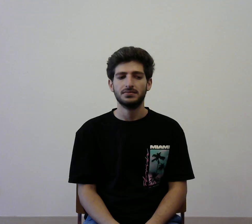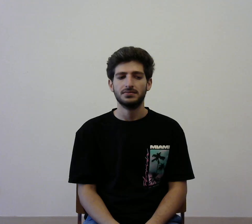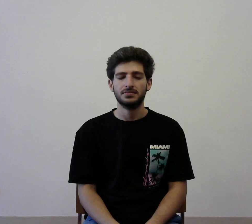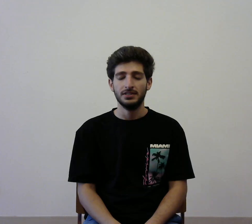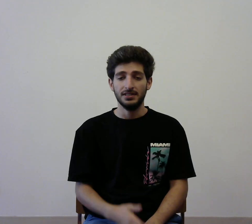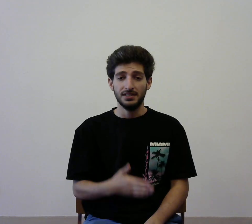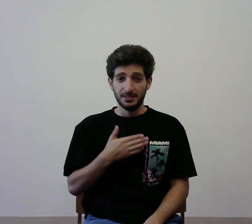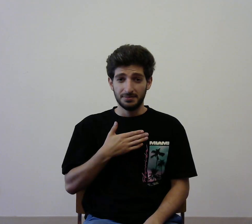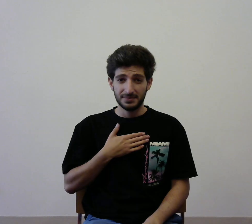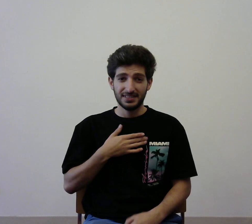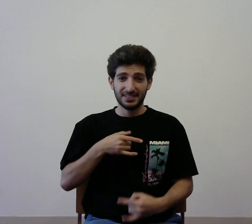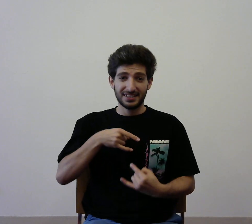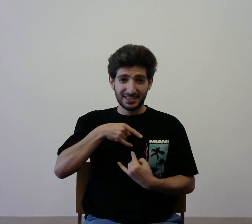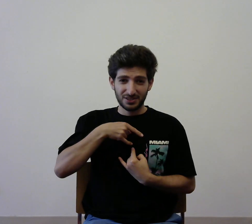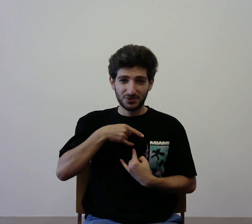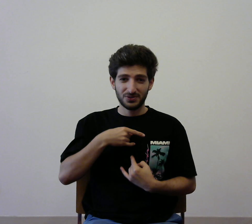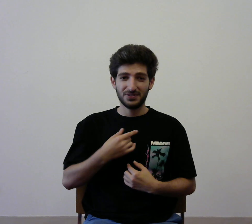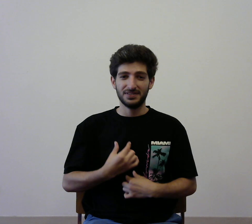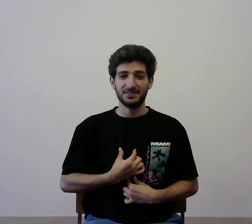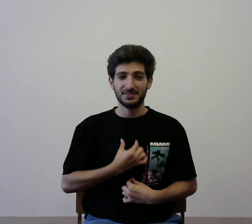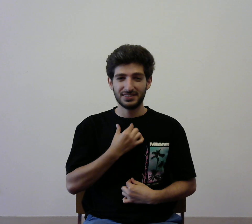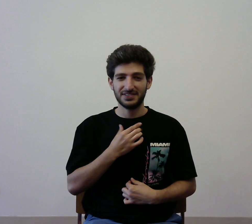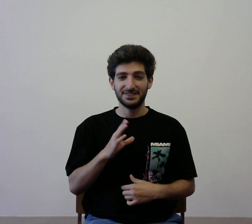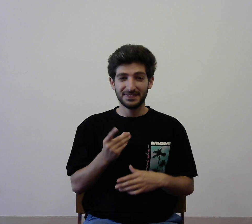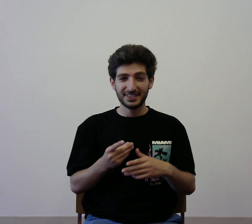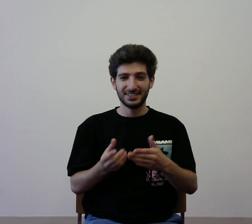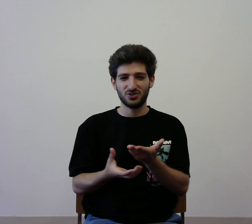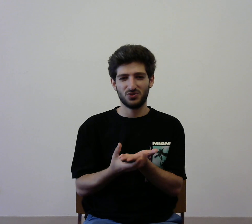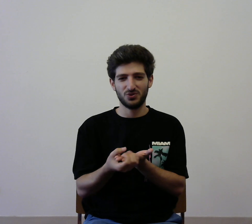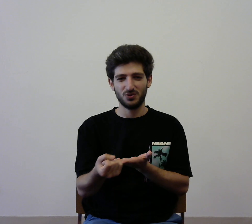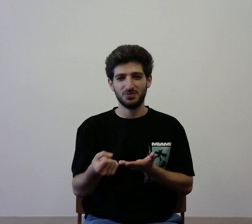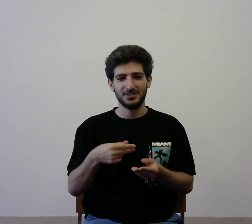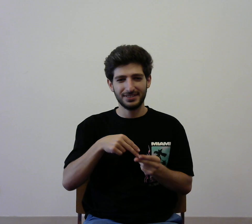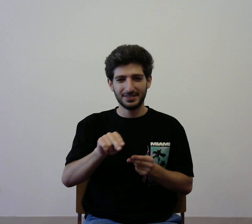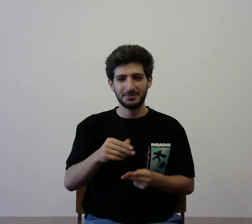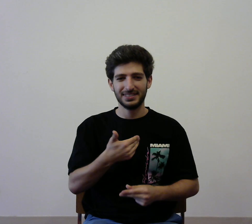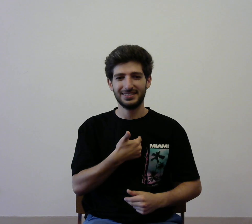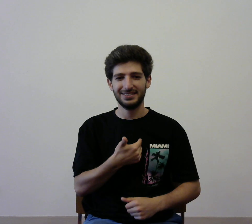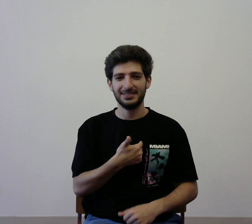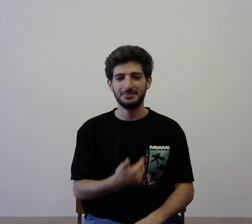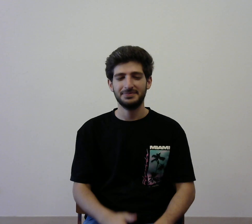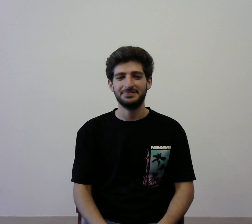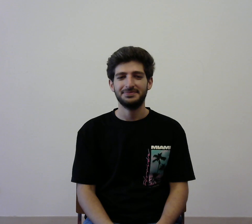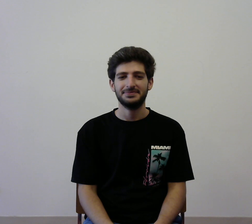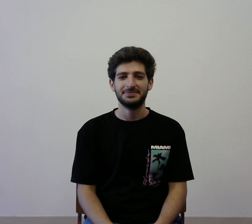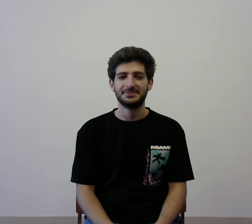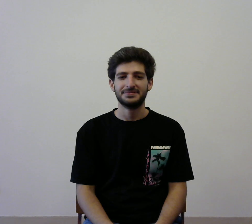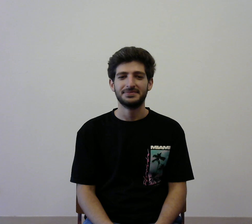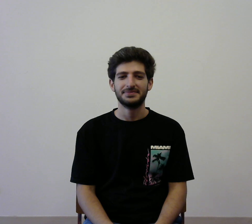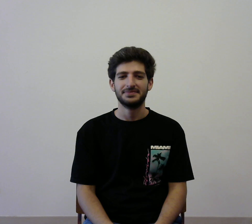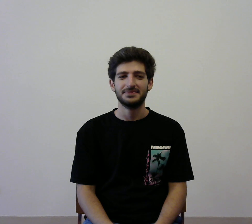Mən kostyum, qalstuk və ayaqqabı almaq istəyirəm